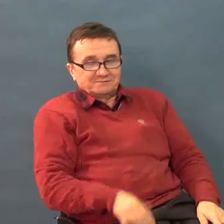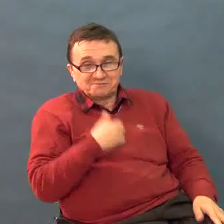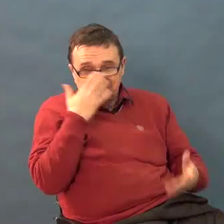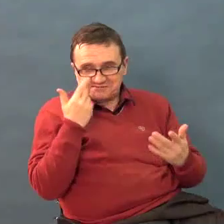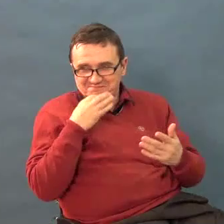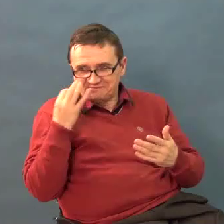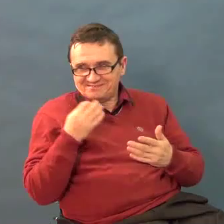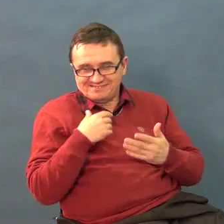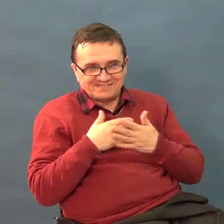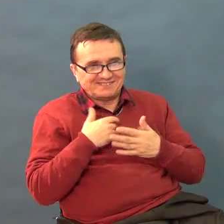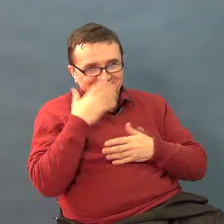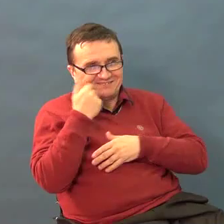Ja nie wiem, to dlatego pytam.